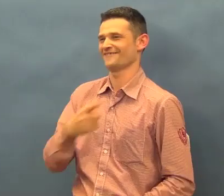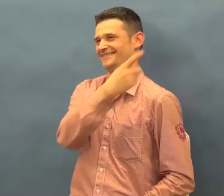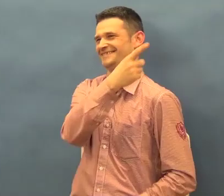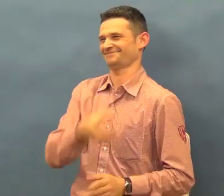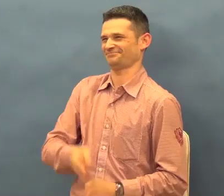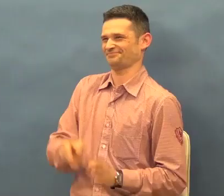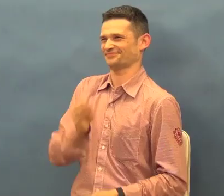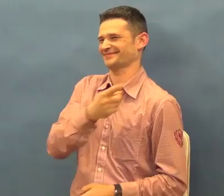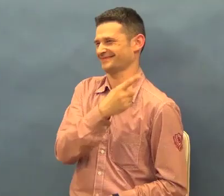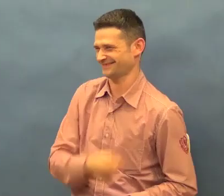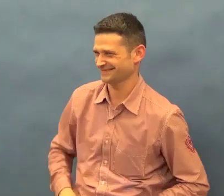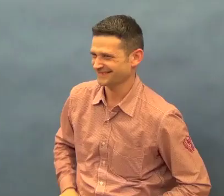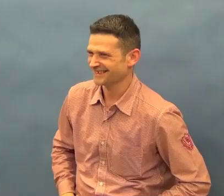A tak naprawdę to kukułka ukradła.